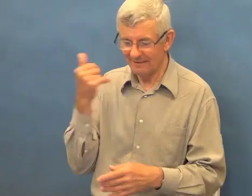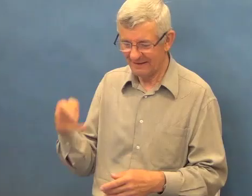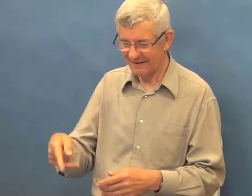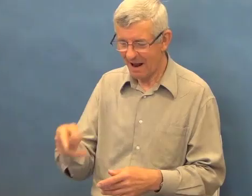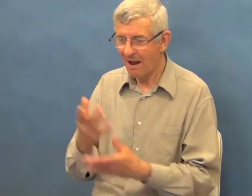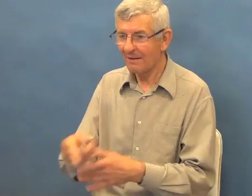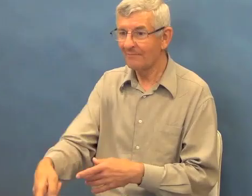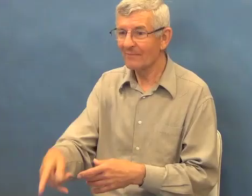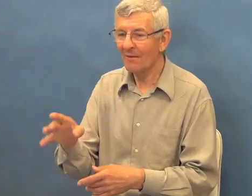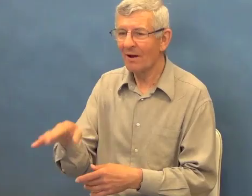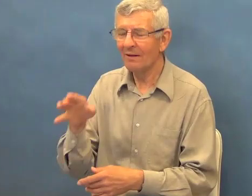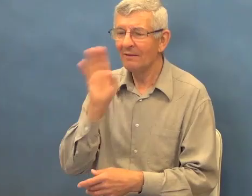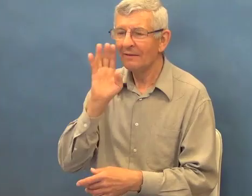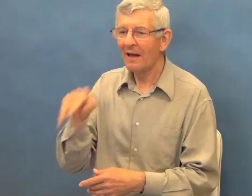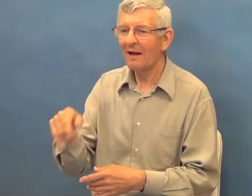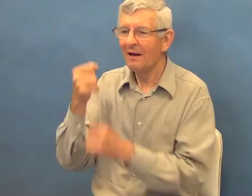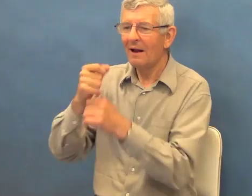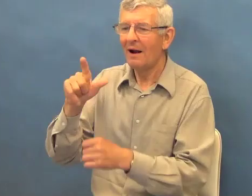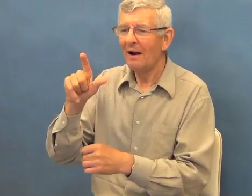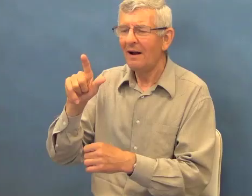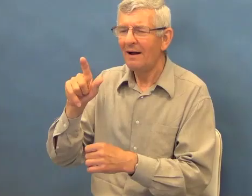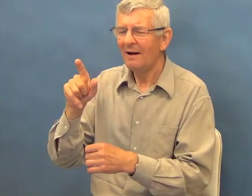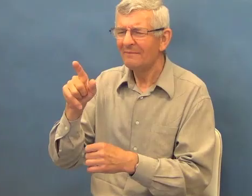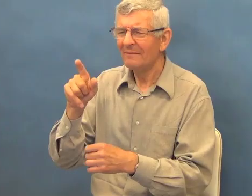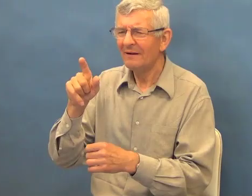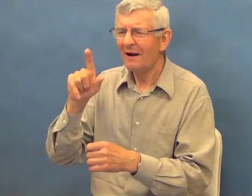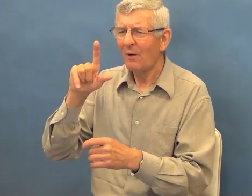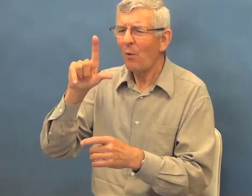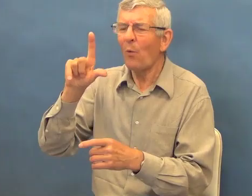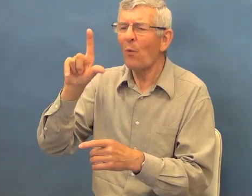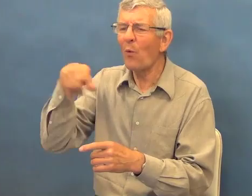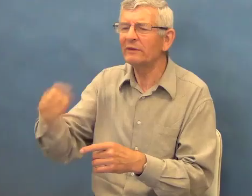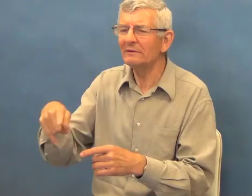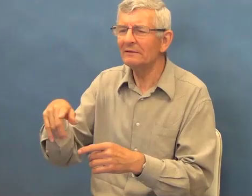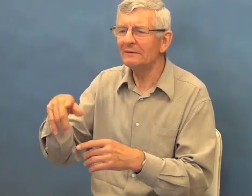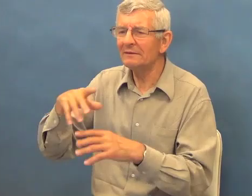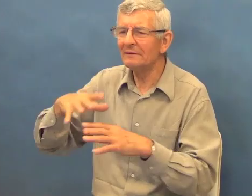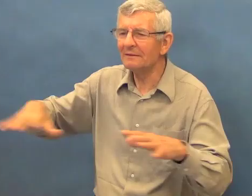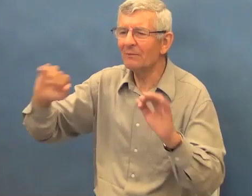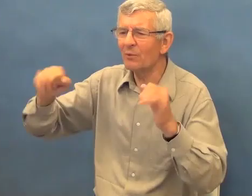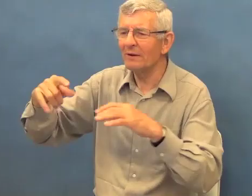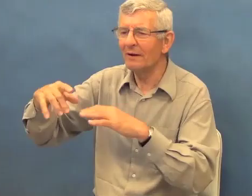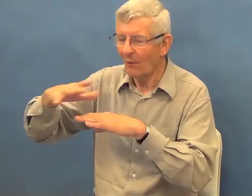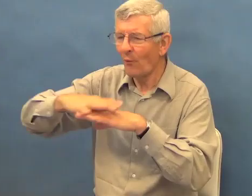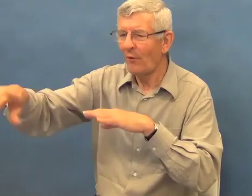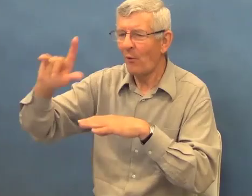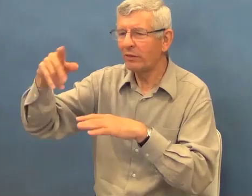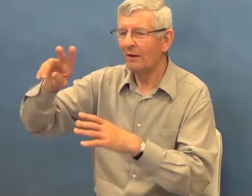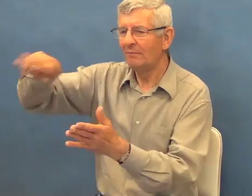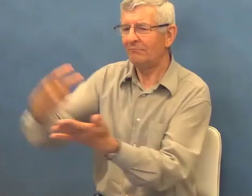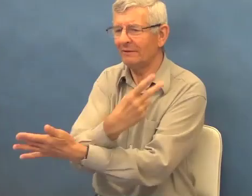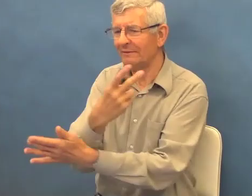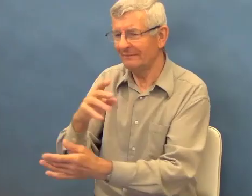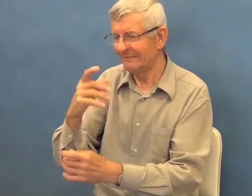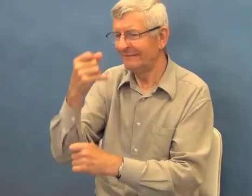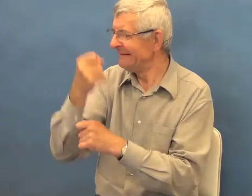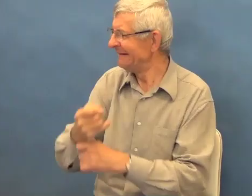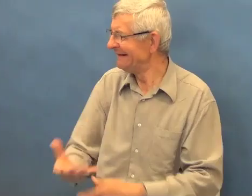Prawdopodobnie powierzchnia jest zamrożona lodem z powodu mrozu na dworze, dlatego można się poślizgnąć.